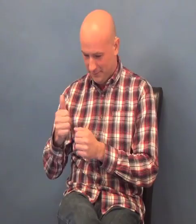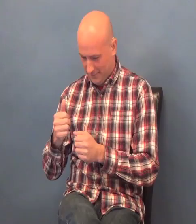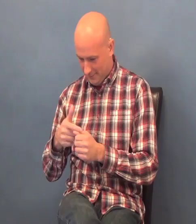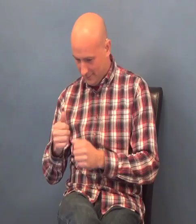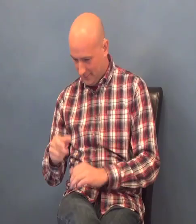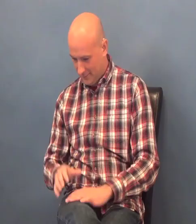Dwudziesty pierwszy.